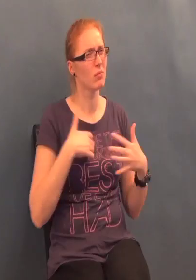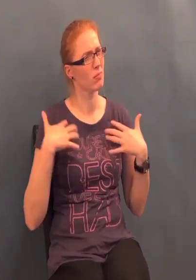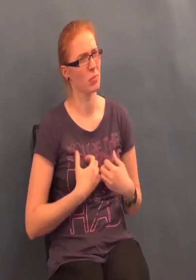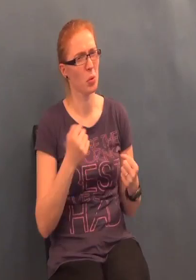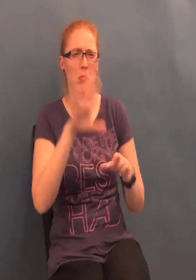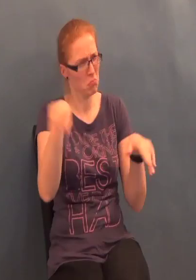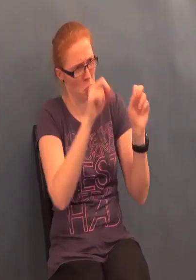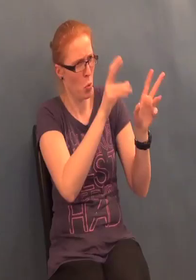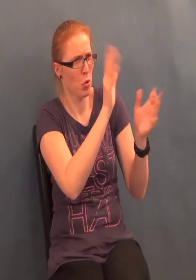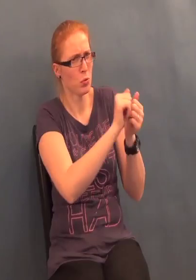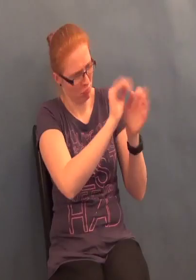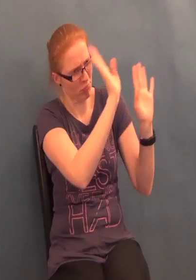Wszyscy mówią, że nie ma problemu.